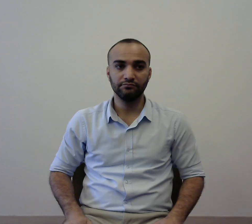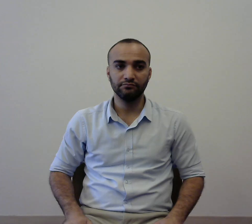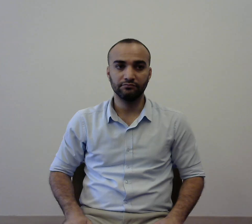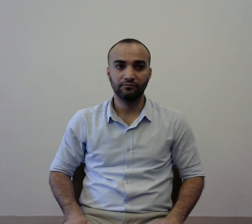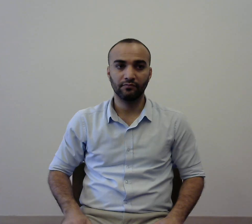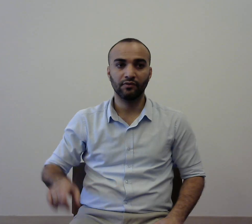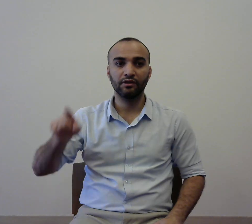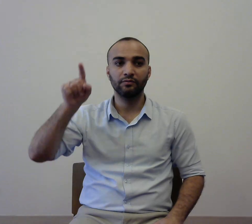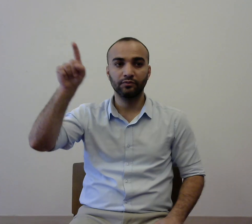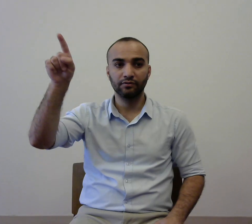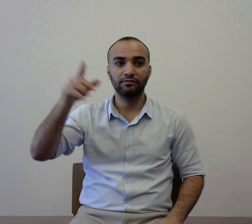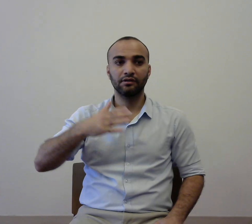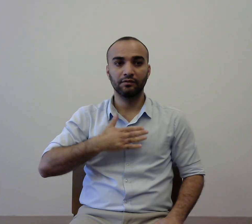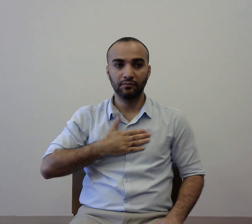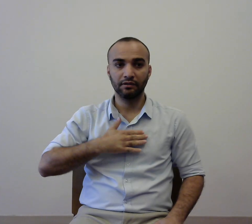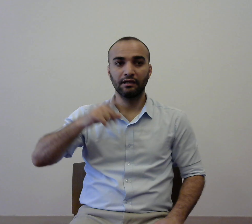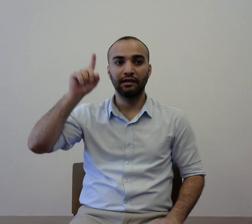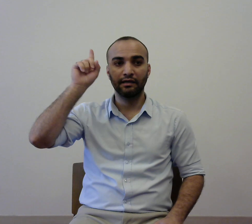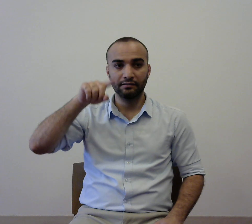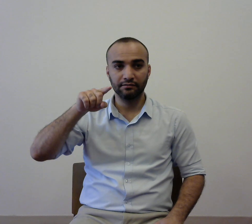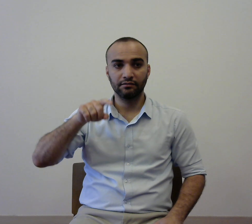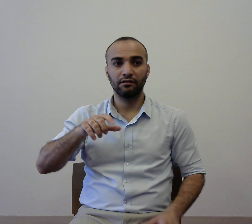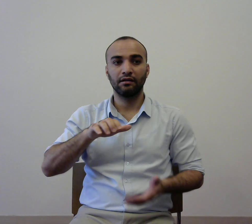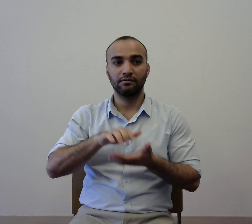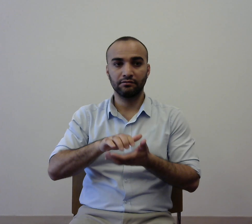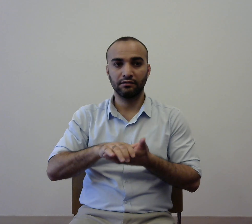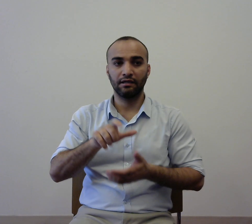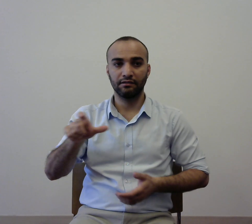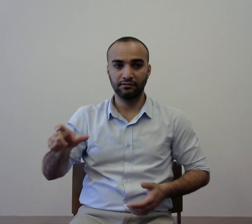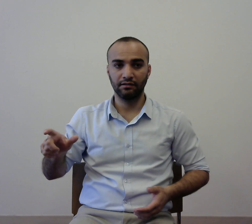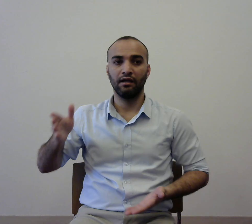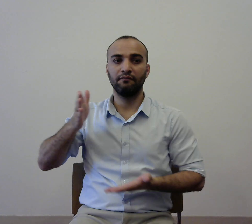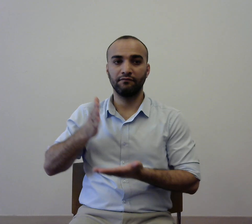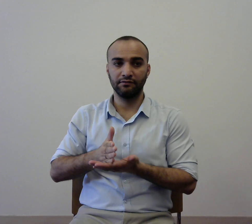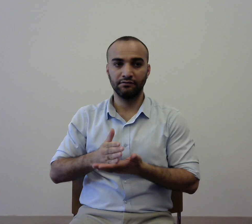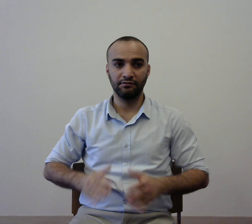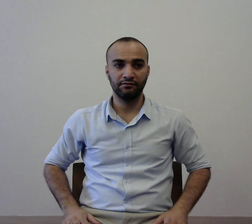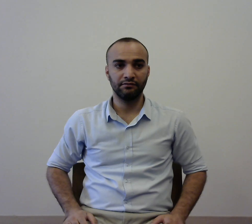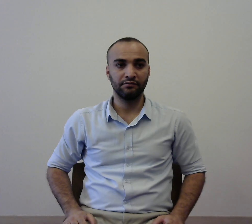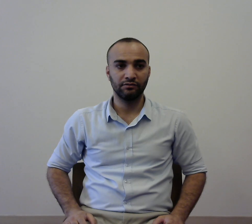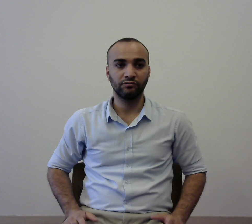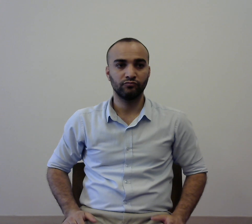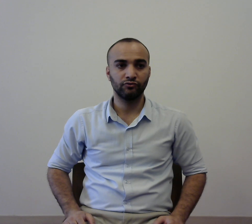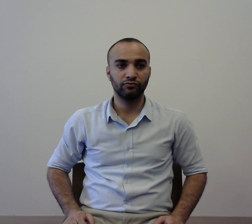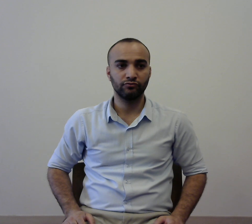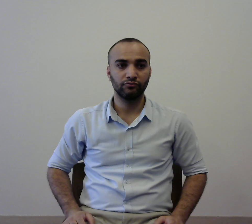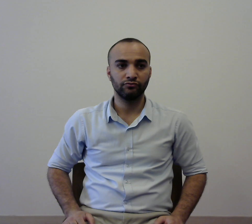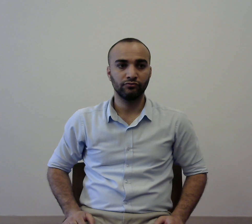Orda mənim tanıdığım insanlar var